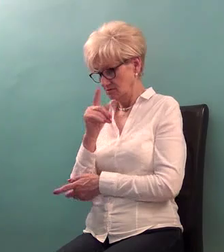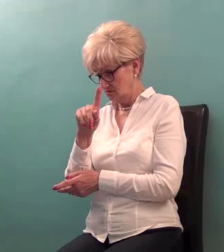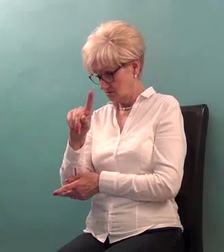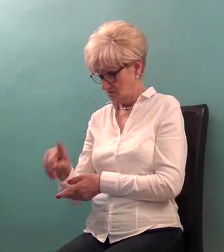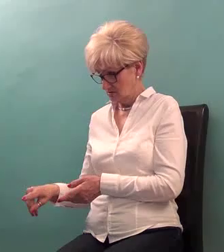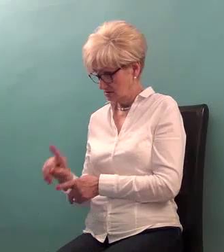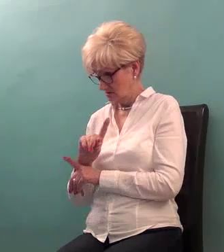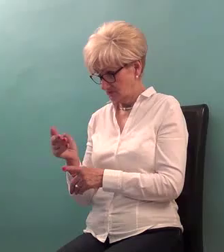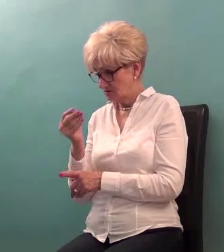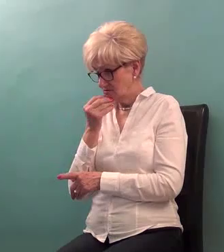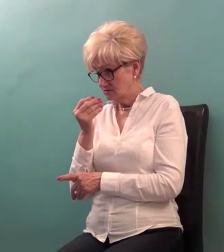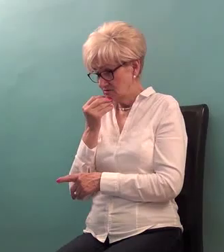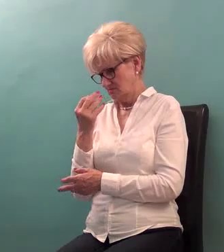Znak jest skreślony, to znaczy, że nie wolno jeść?